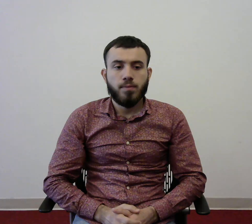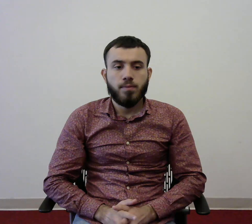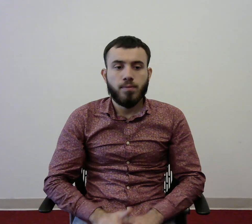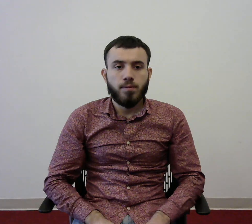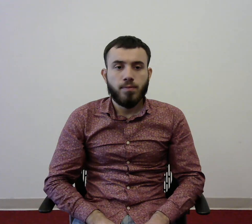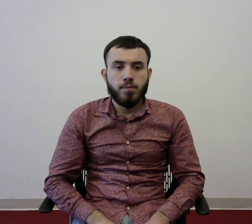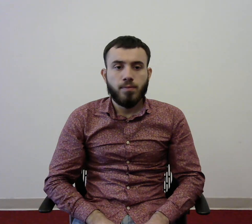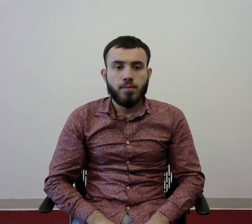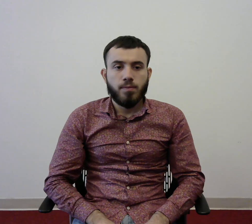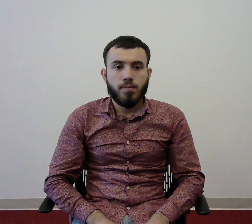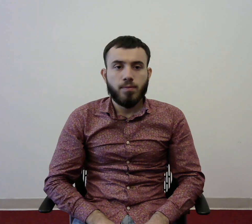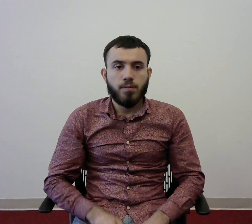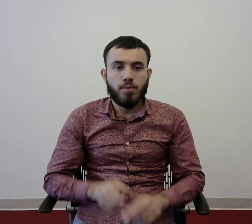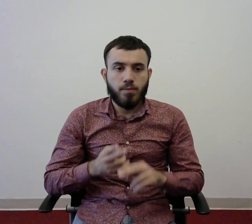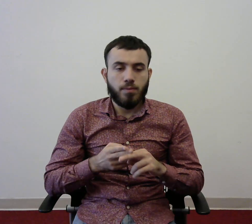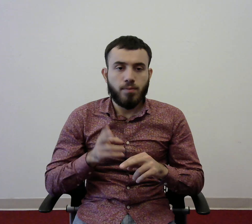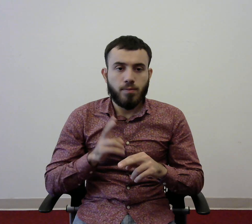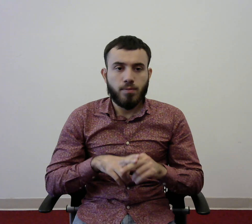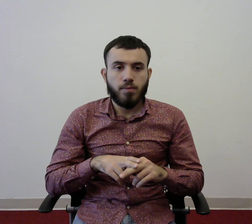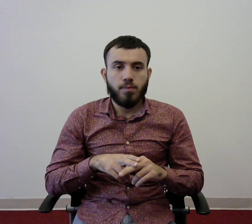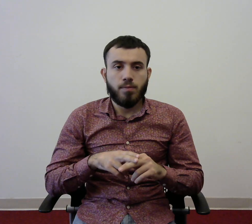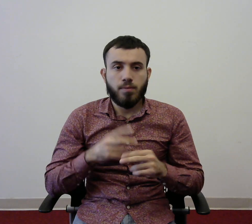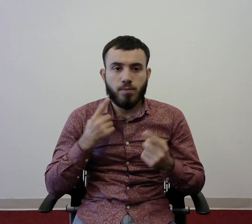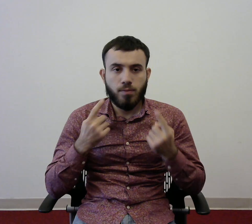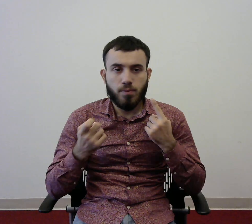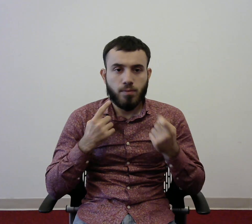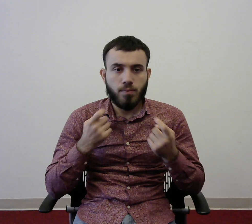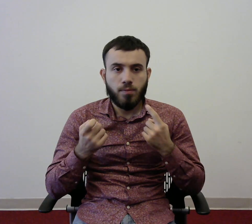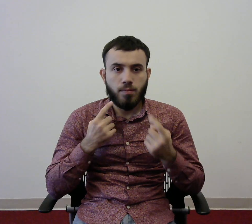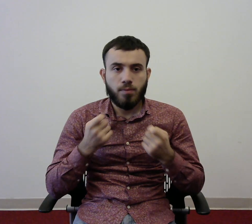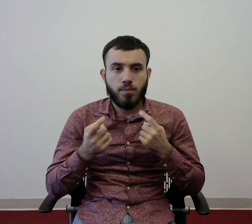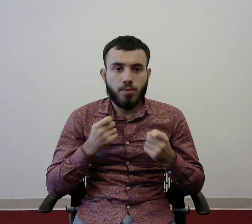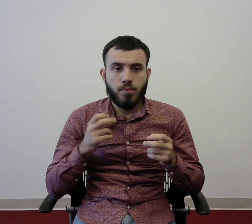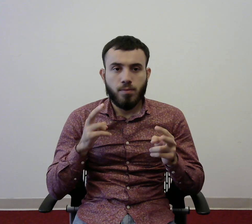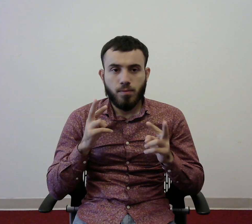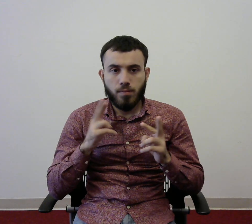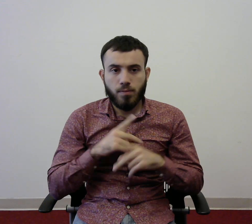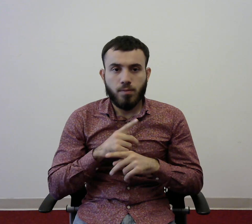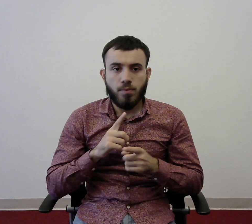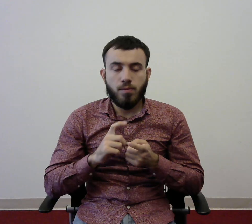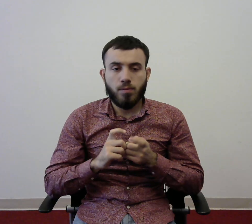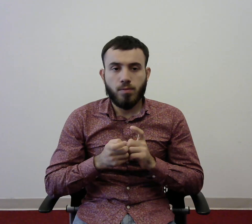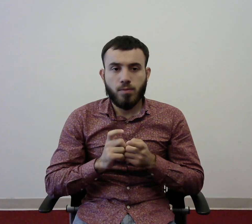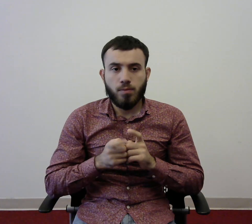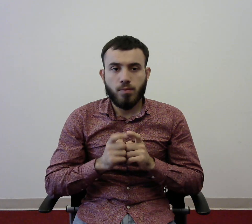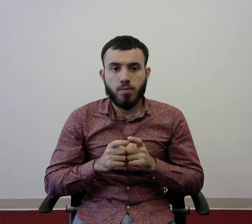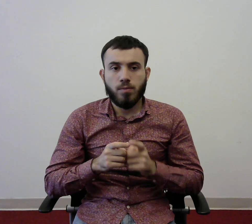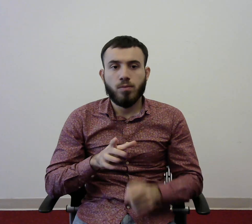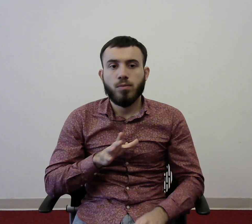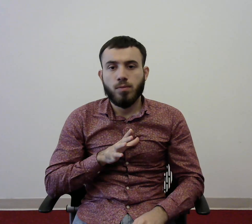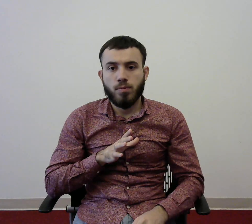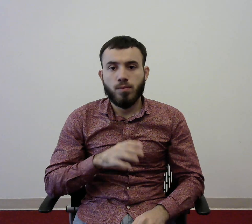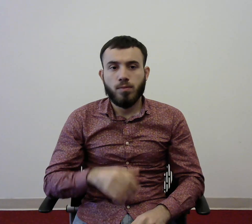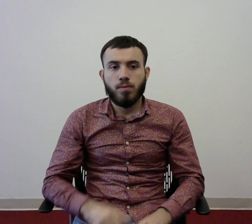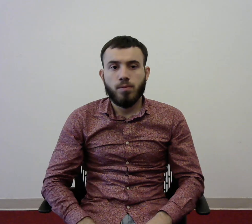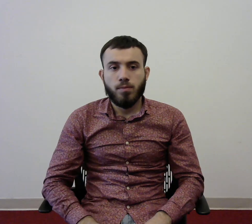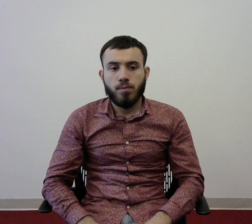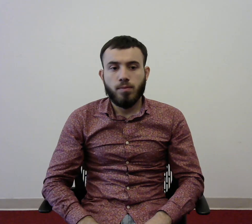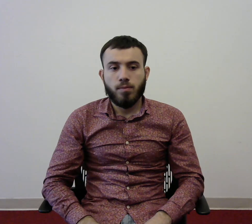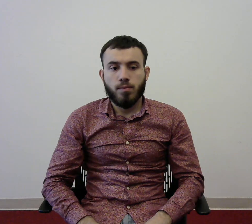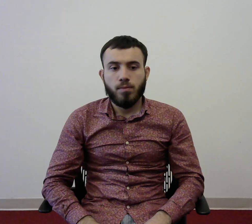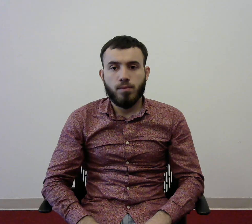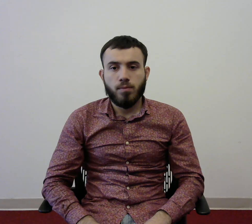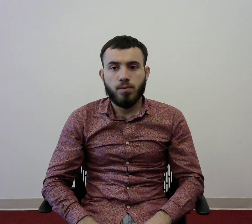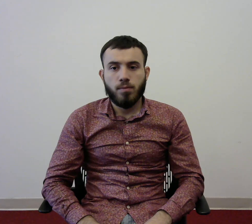Bu məlumat səhv tərcümə olunub